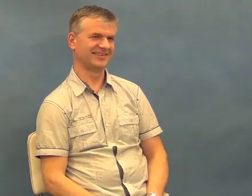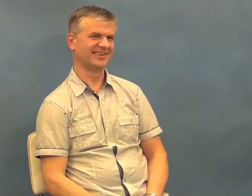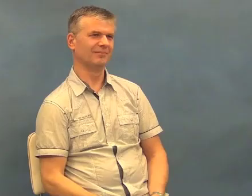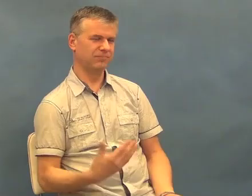Wybuch.